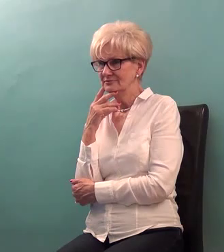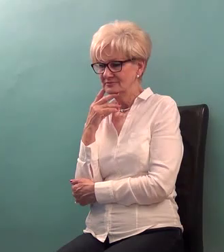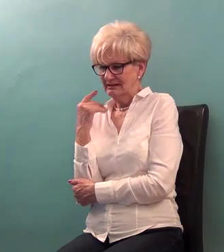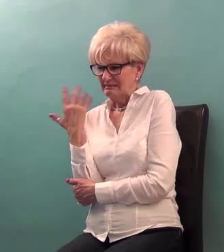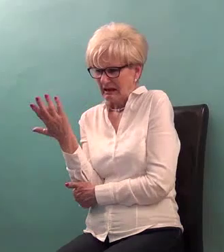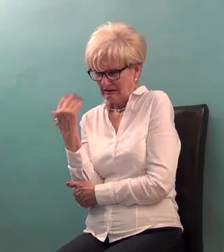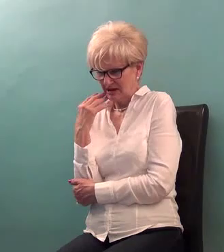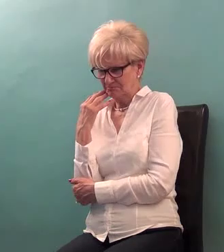Ja nie wiem.